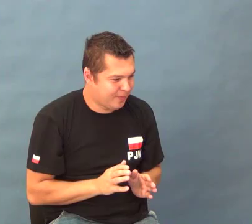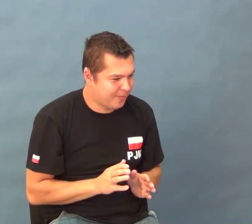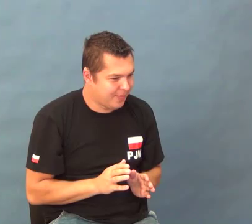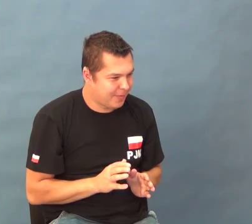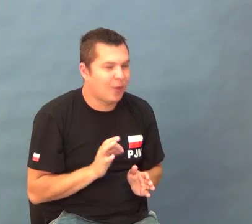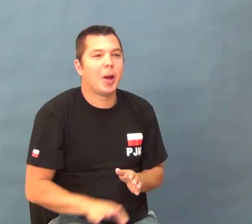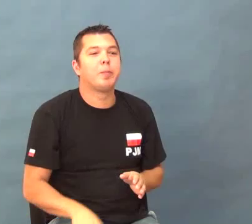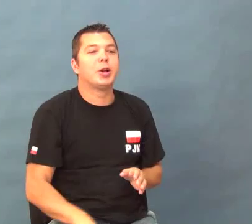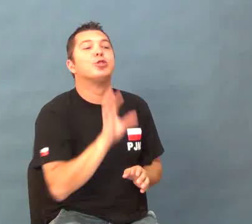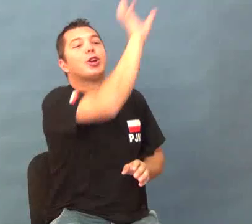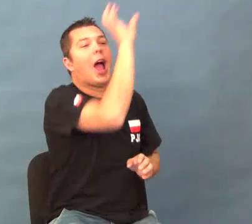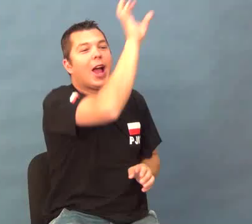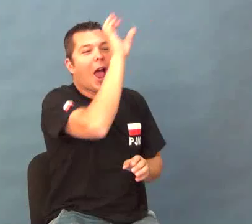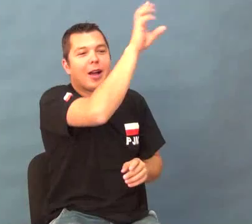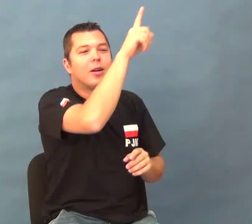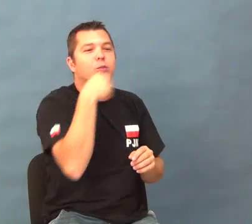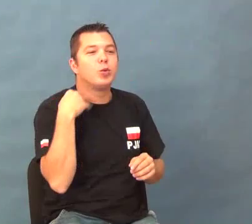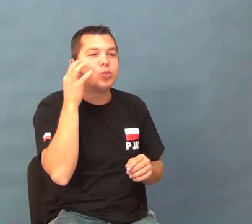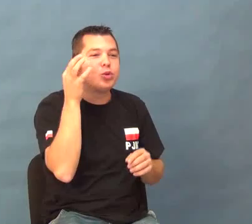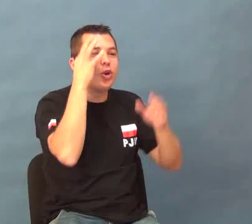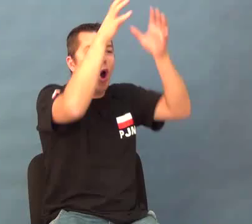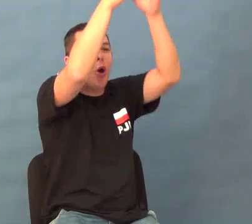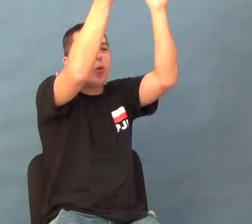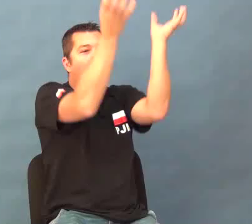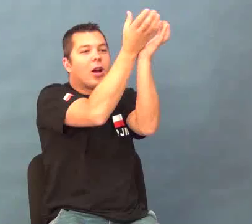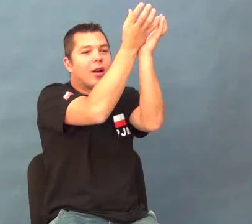Pies szczeka na wiszący na drzewie kulisty ul.